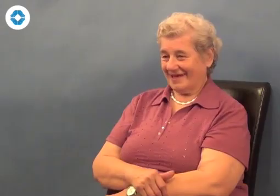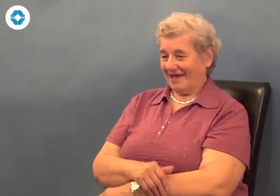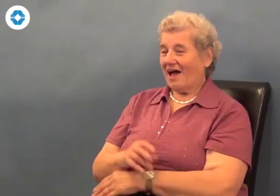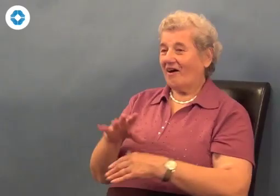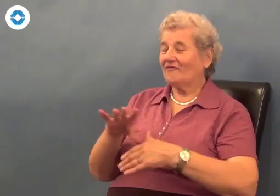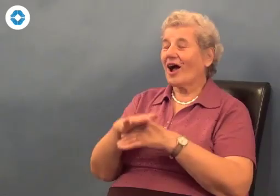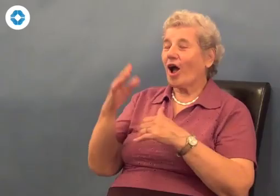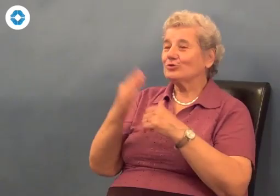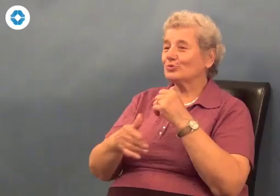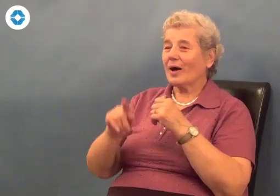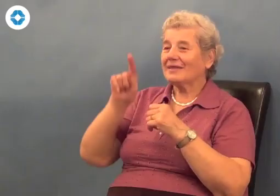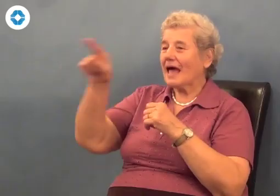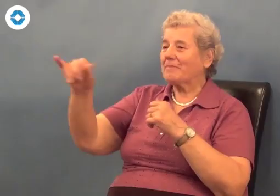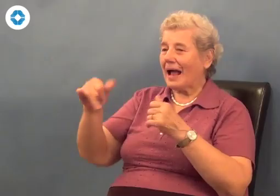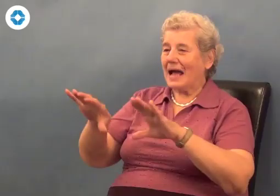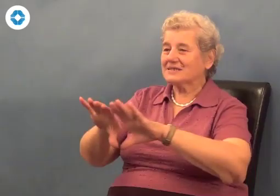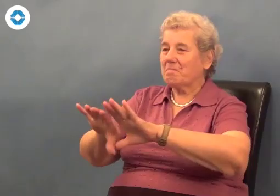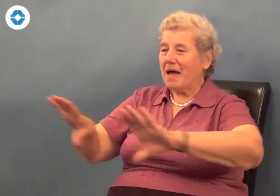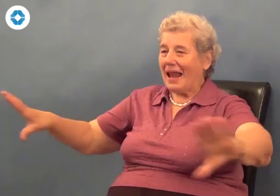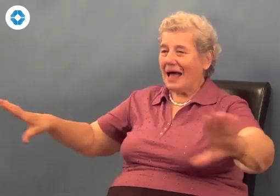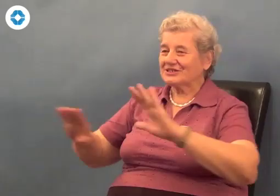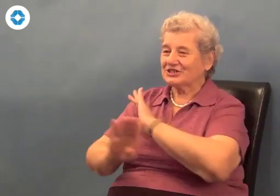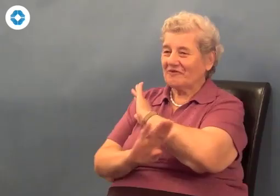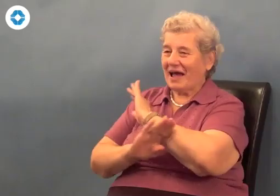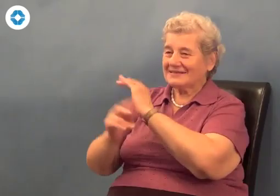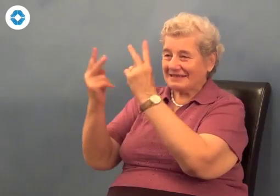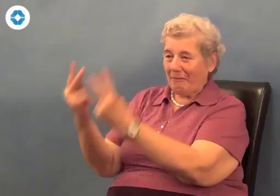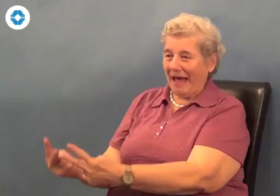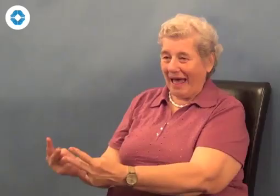W końcu tam jest jakieś drewno, co leżało.